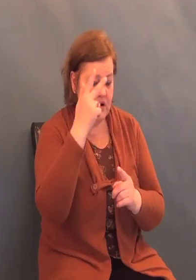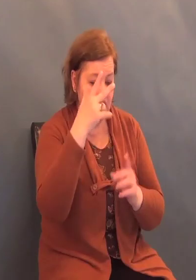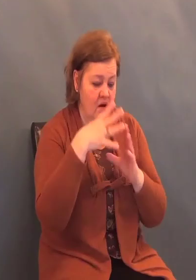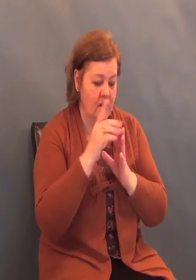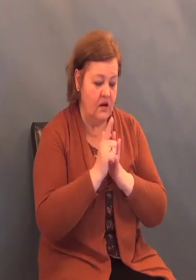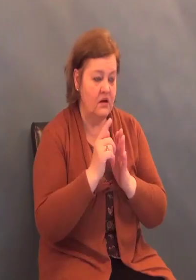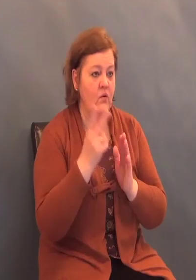Trzeciego, dziesiątego czy siedemnastego?